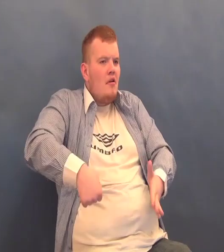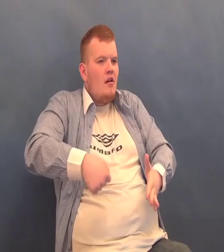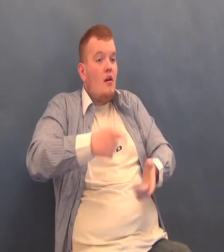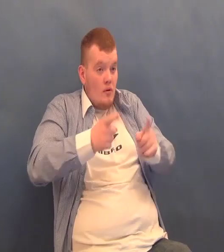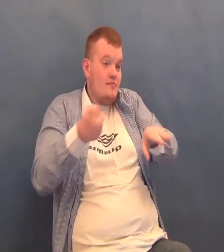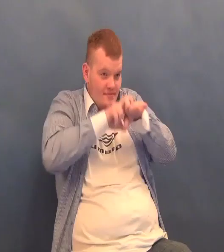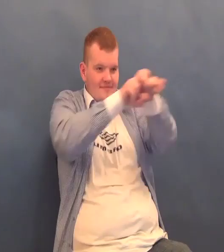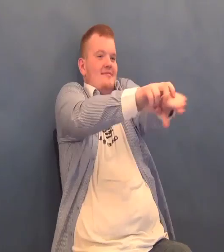To znaczy, że należy szybko wsiąść do samochodu i odjechać.